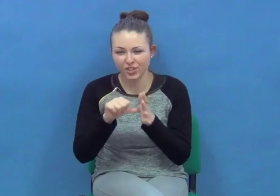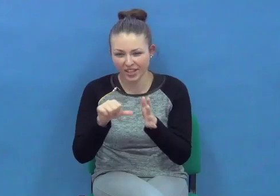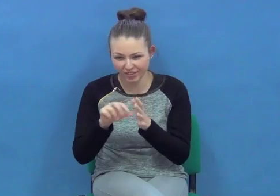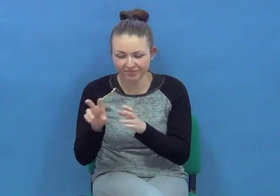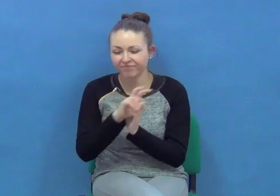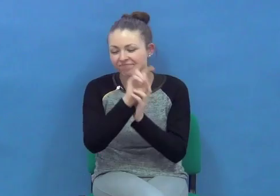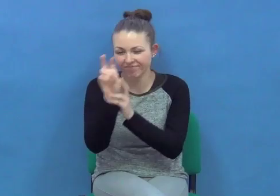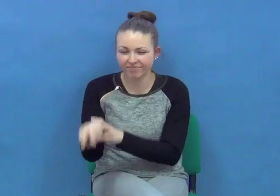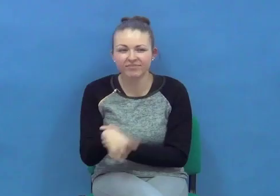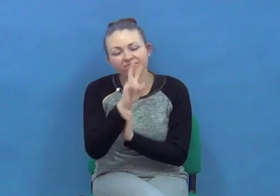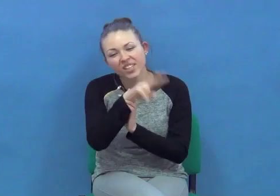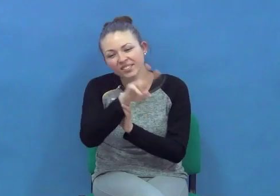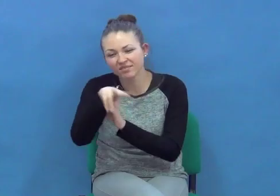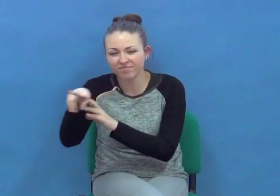Rozglądali się po okolicy.